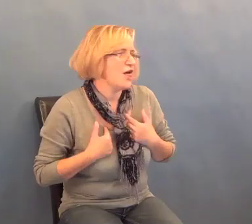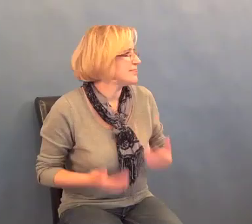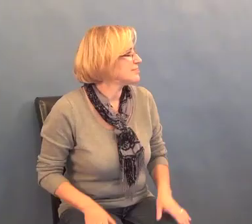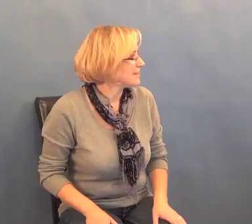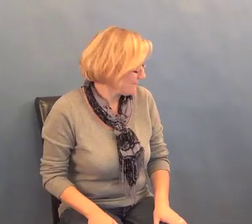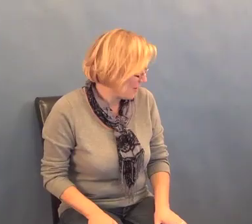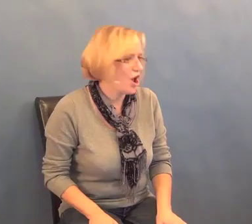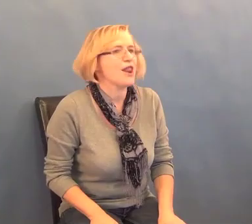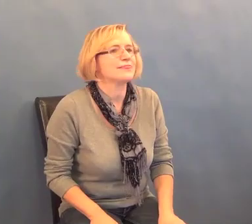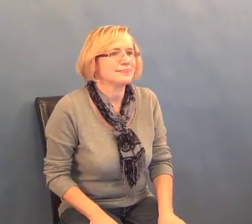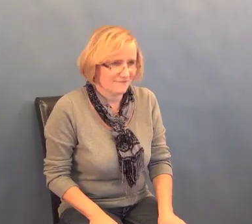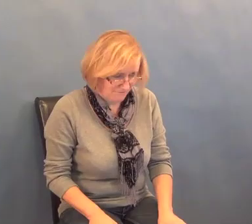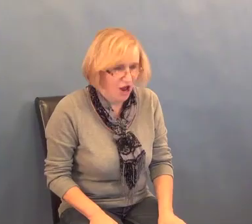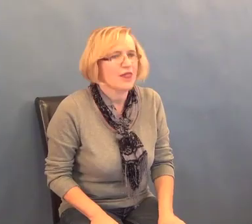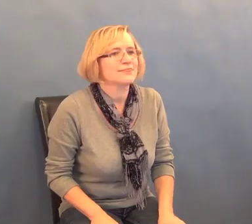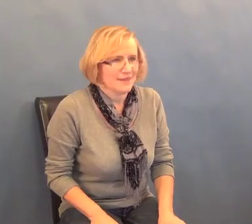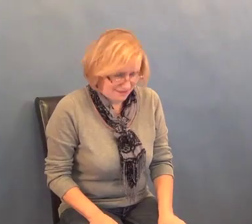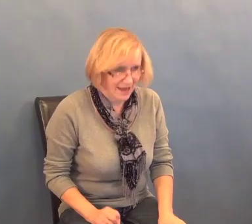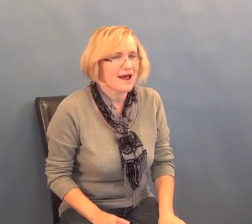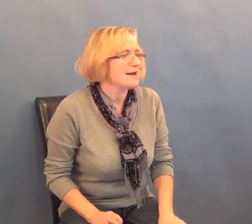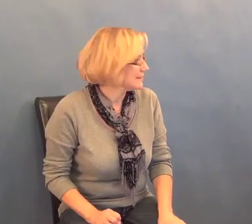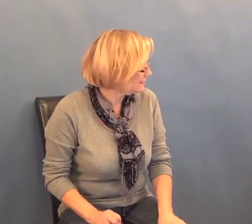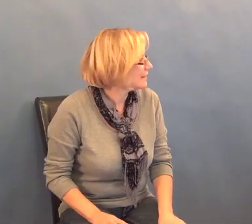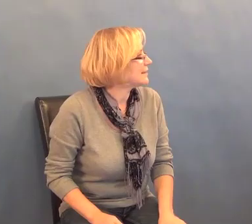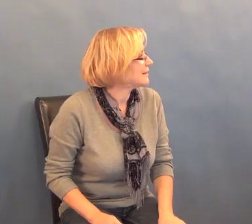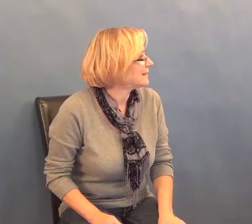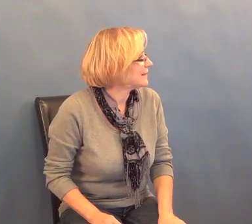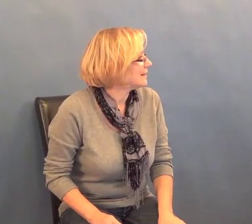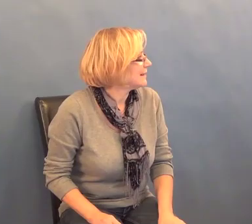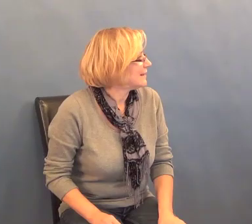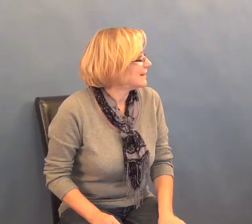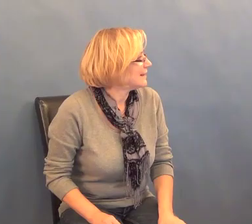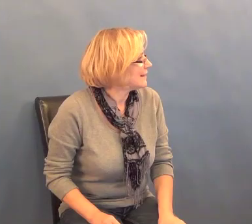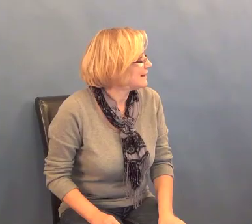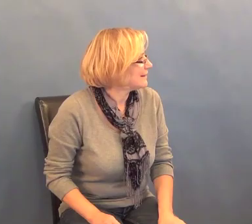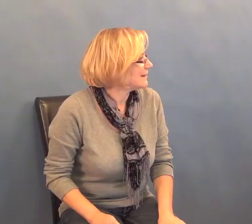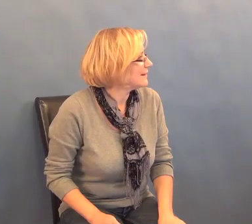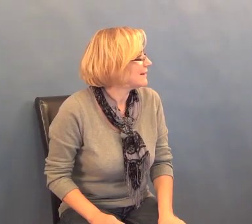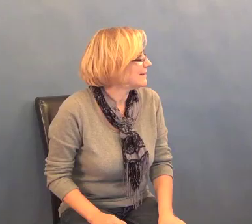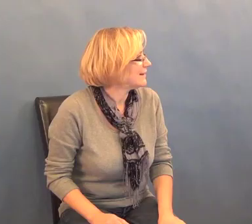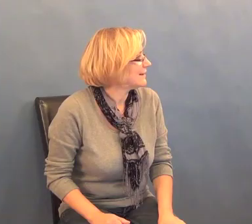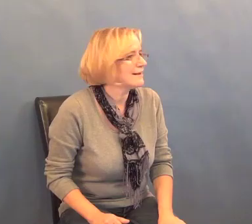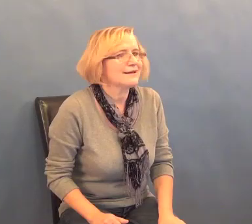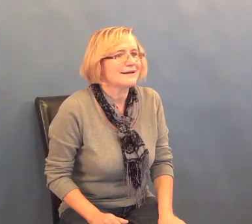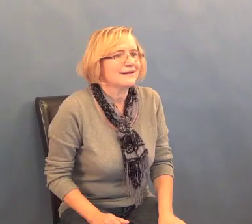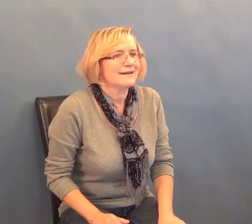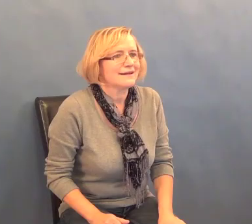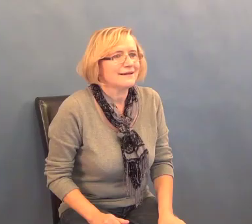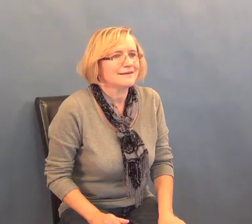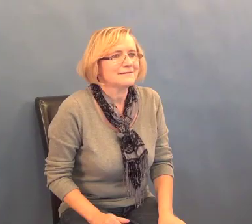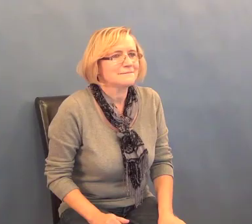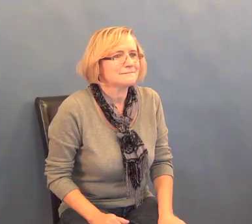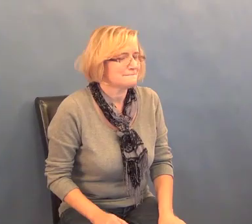Wolne, wolne, wolne, tak.